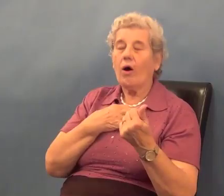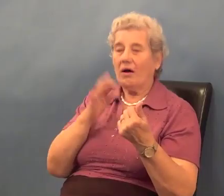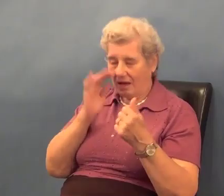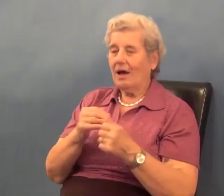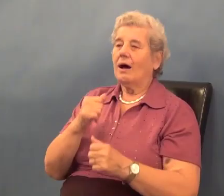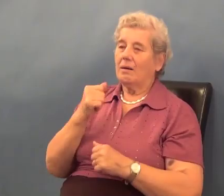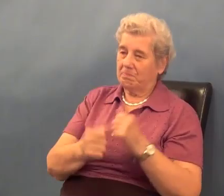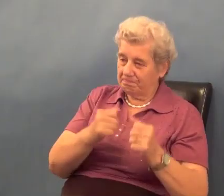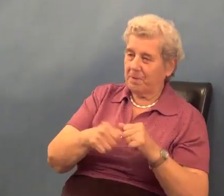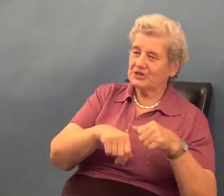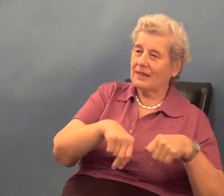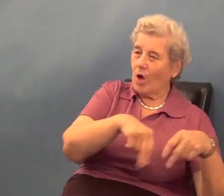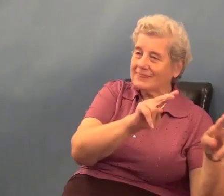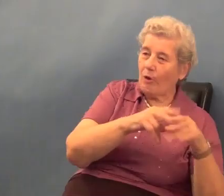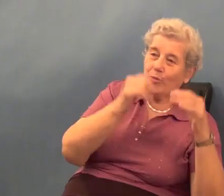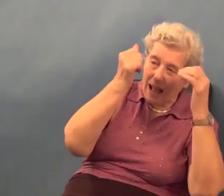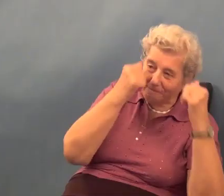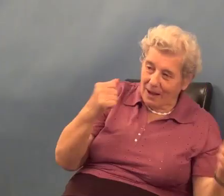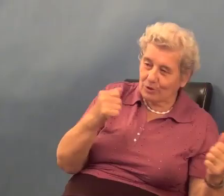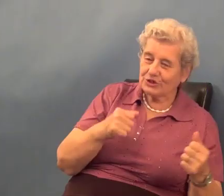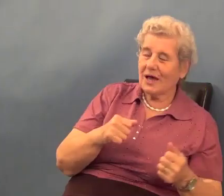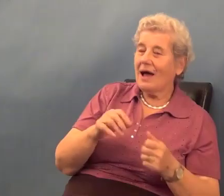Dobra, pobiegł oddać kapelusz.